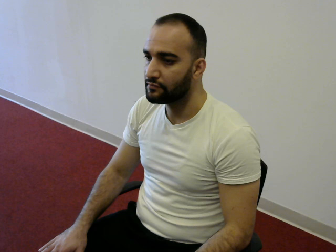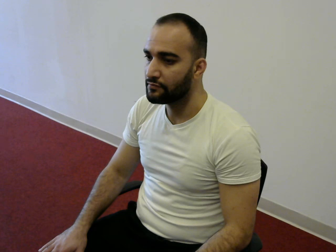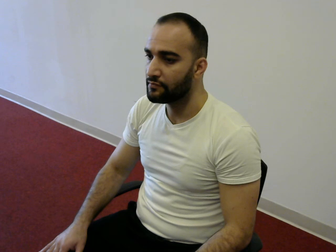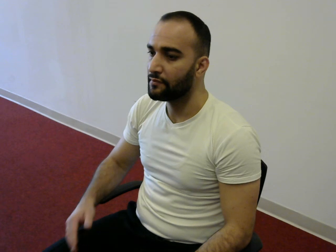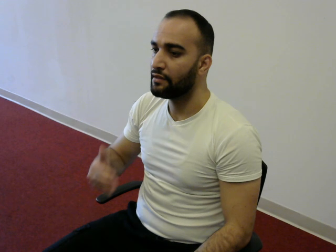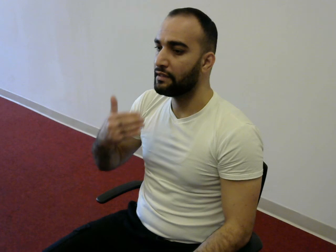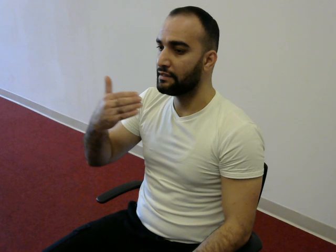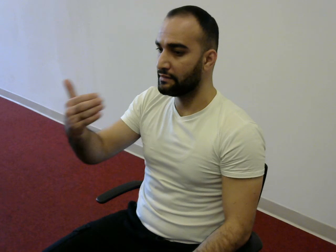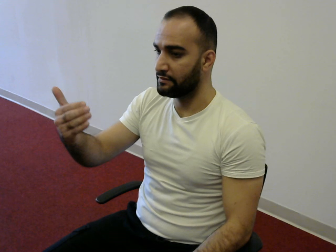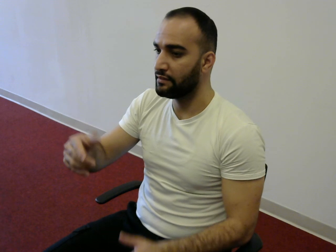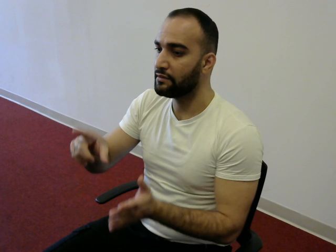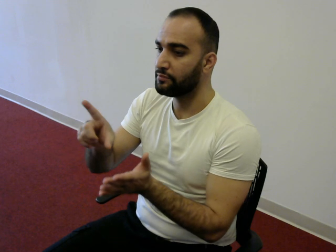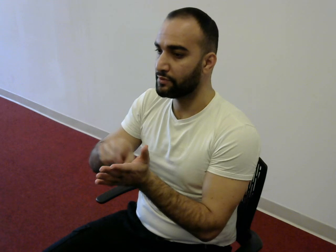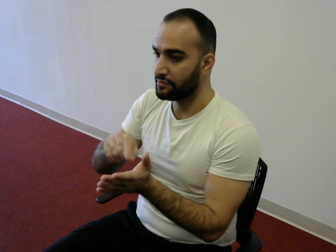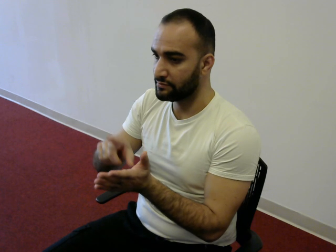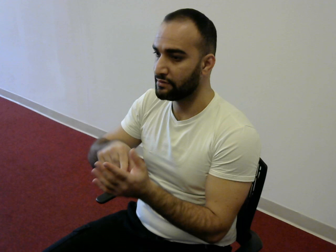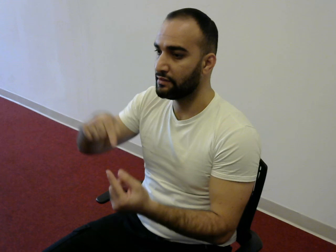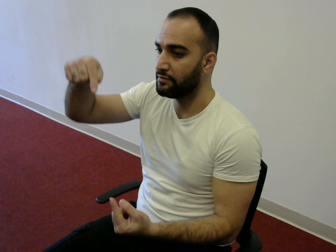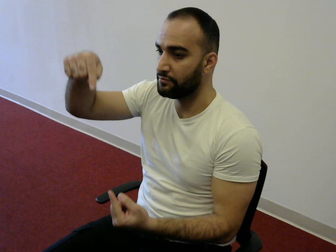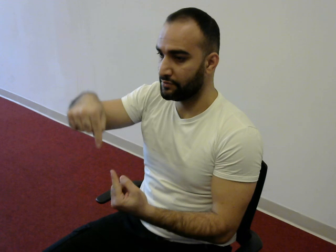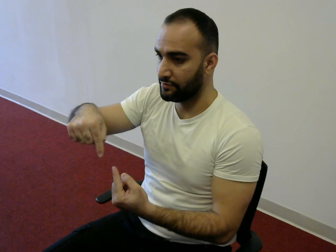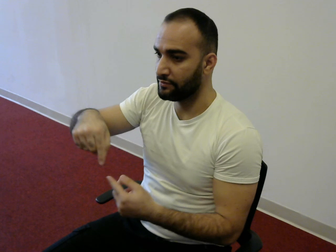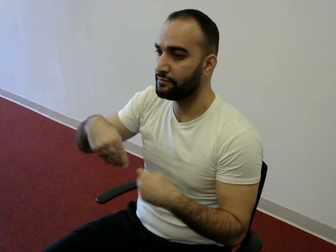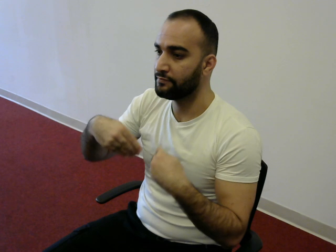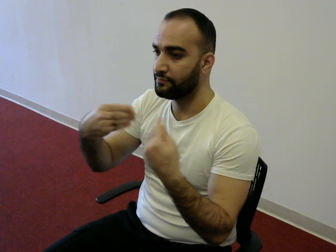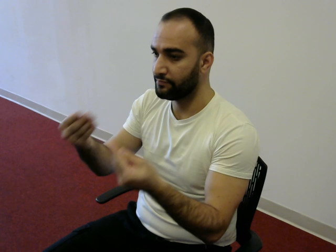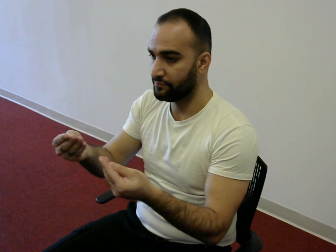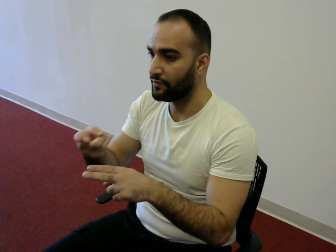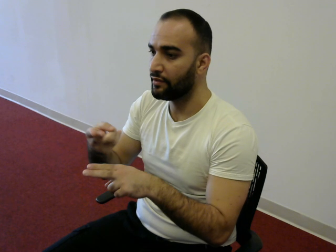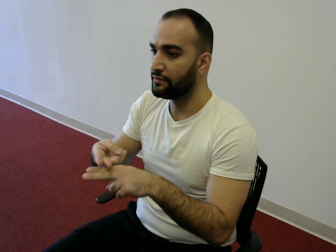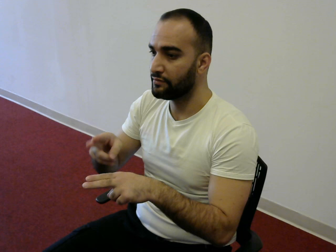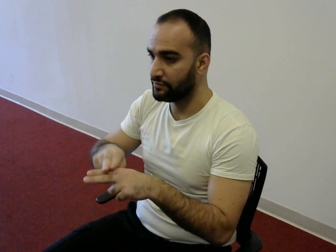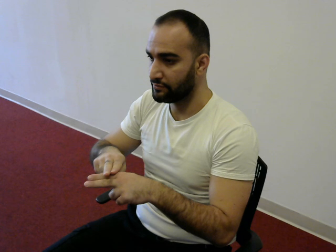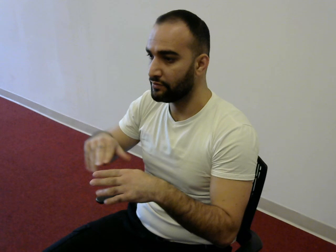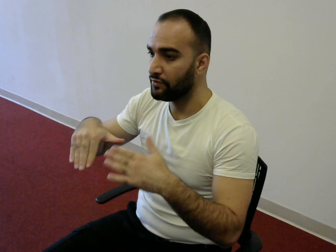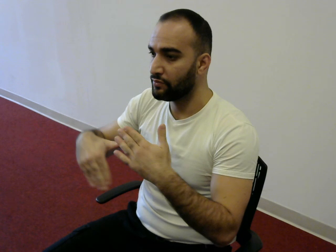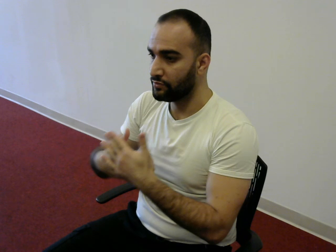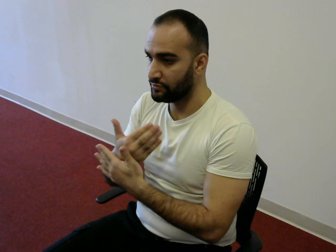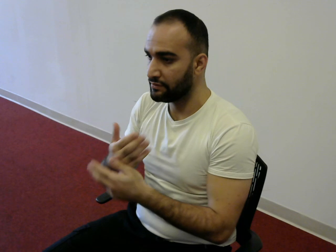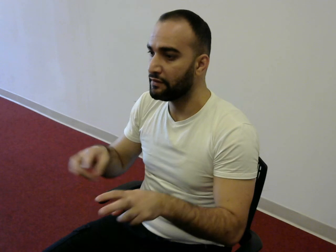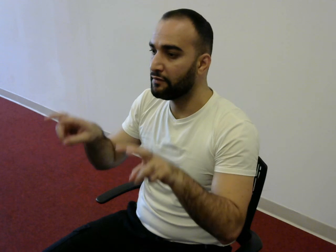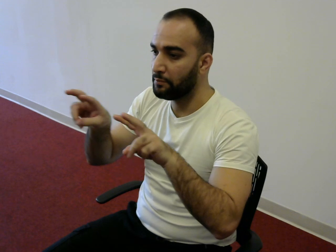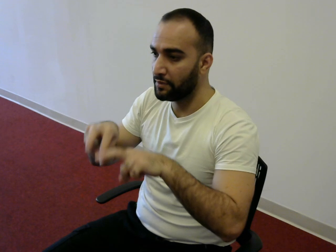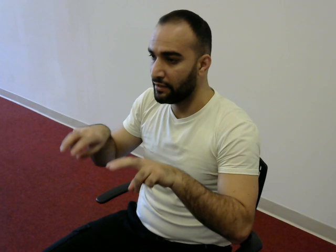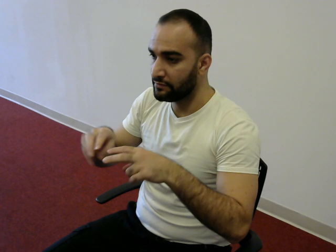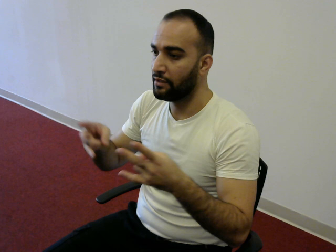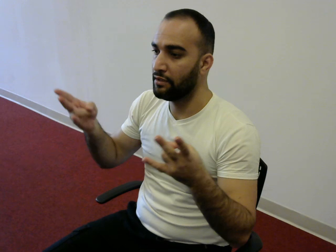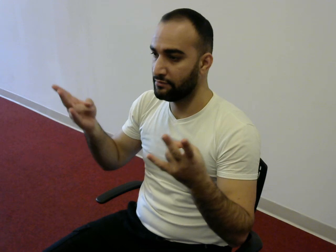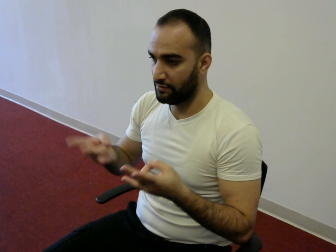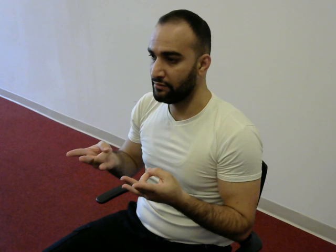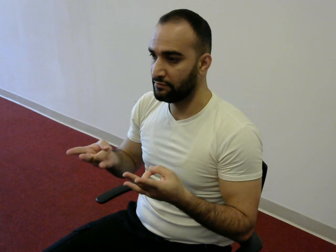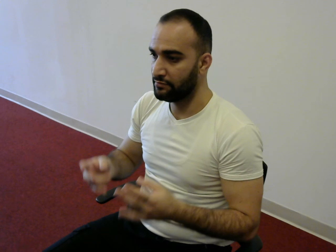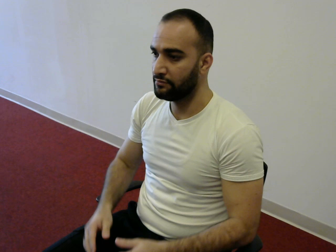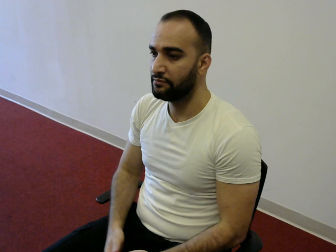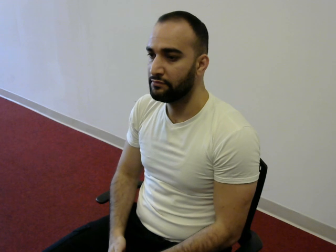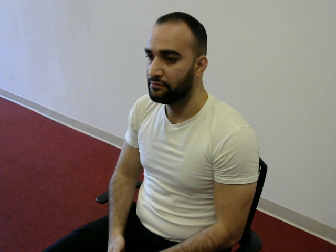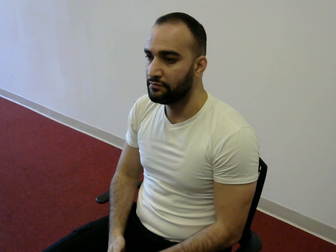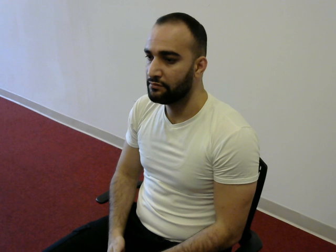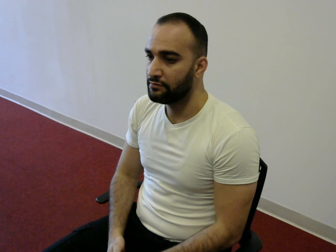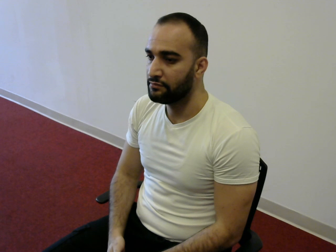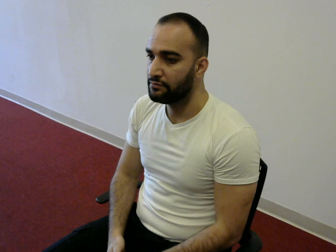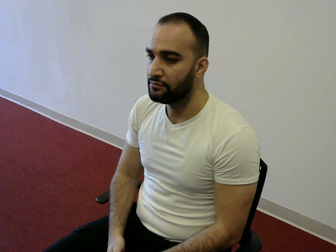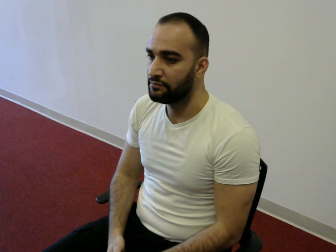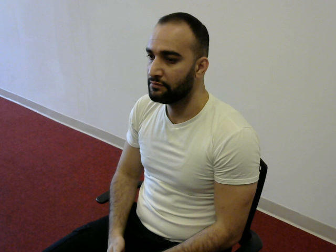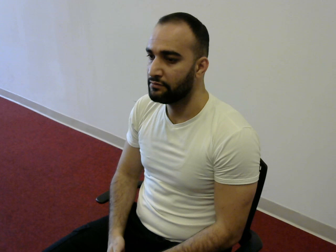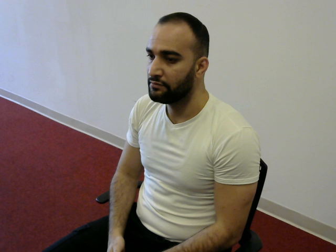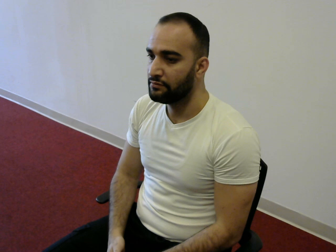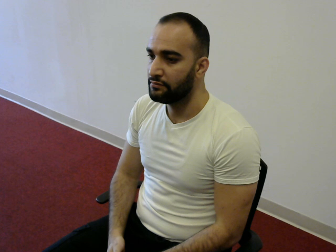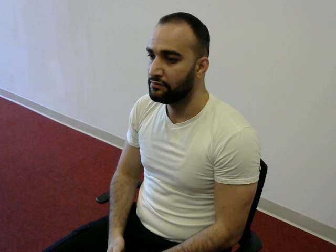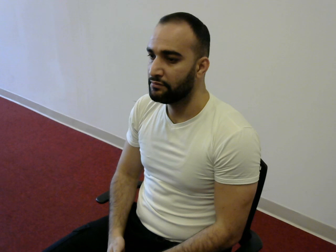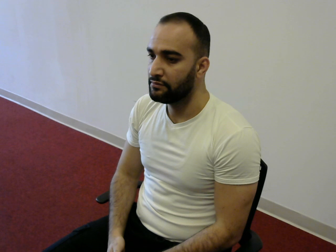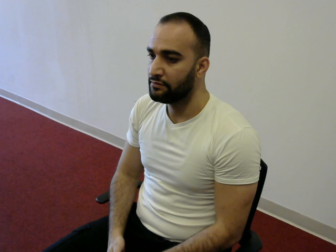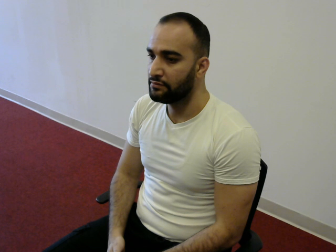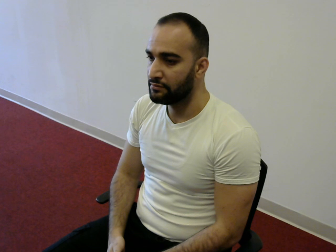Sizə pensiya təyin olunması üçün yenidən müayinə olunmalısınız